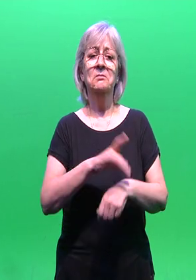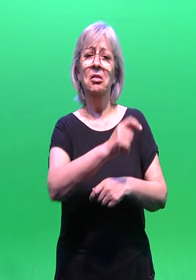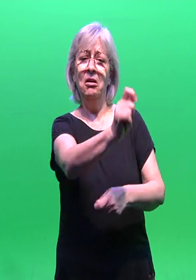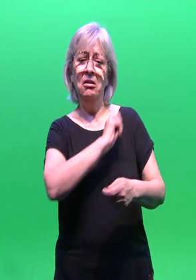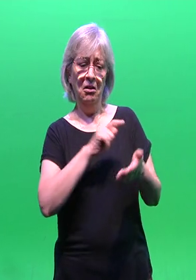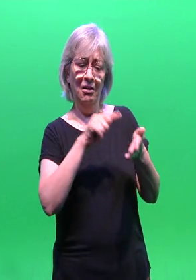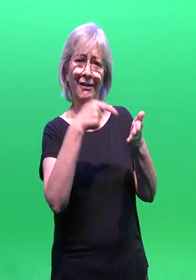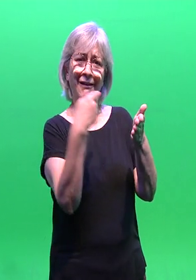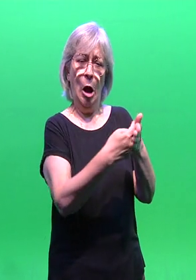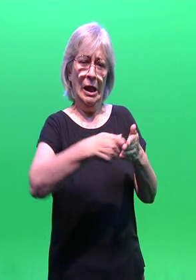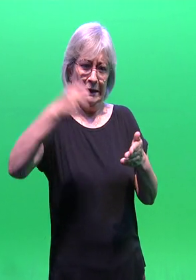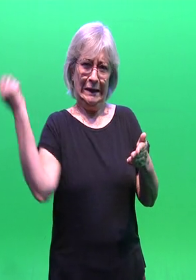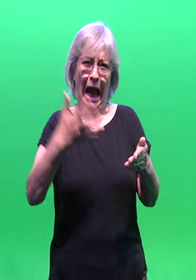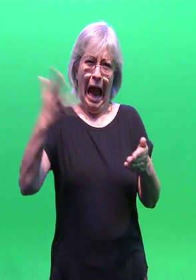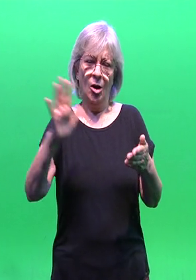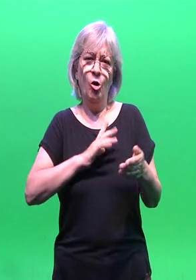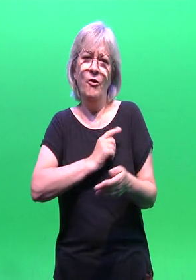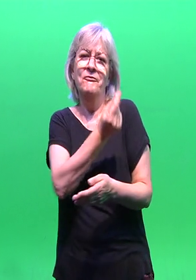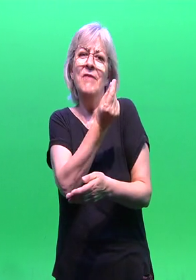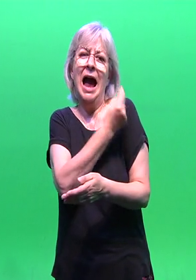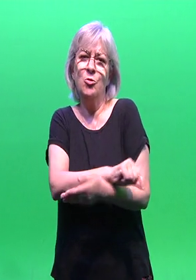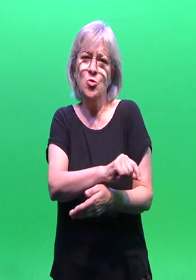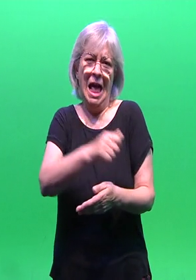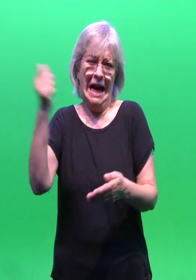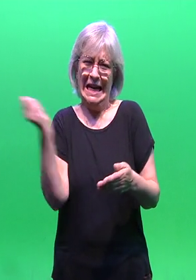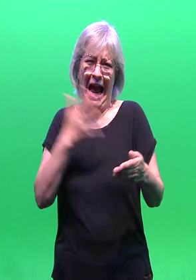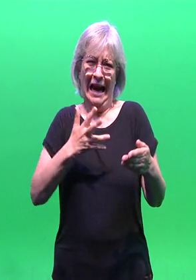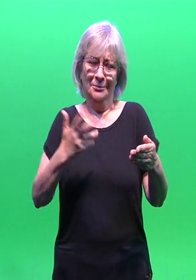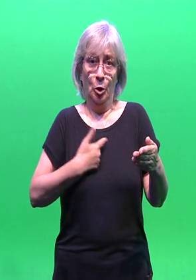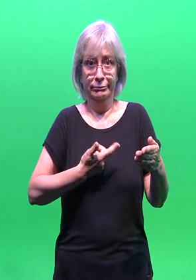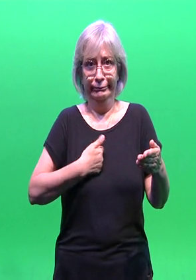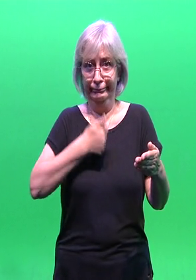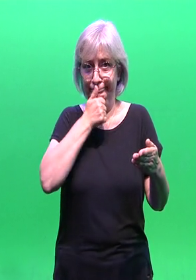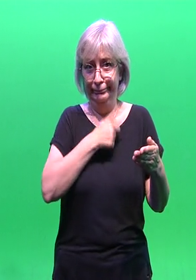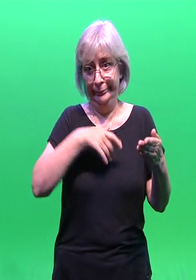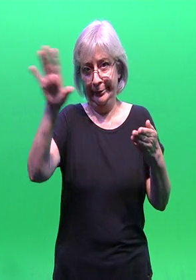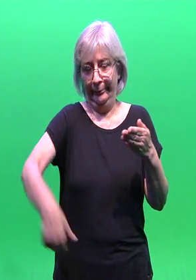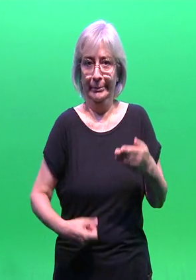El metge m'ha receptat un medicament molt car! És una vacuna caríssima! Però l'he hagut de comprar.